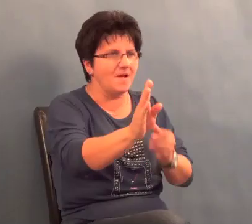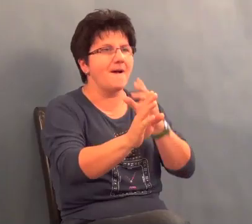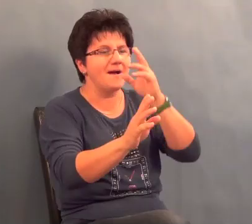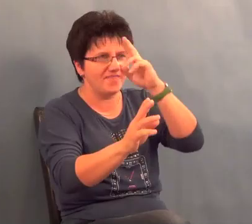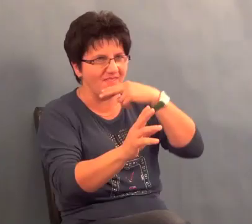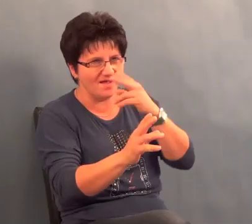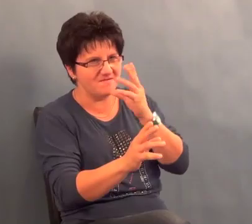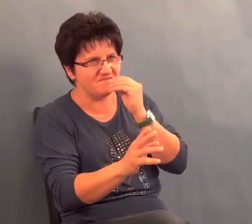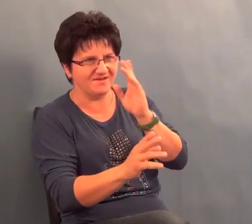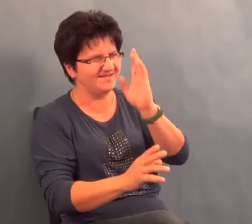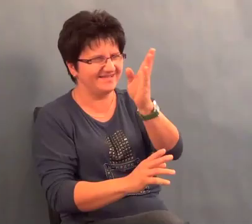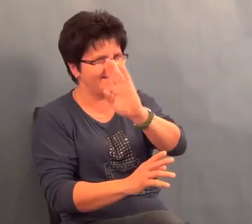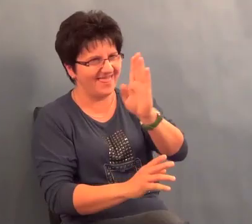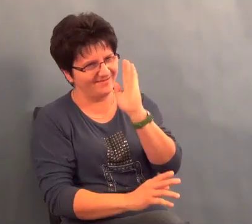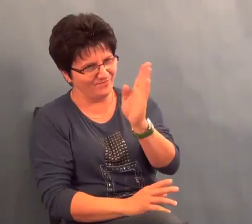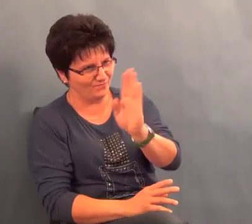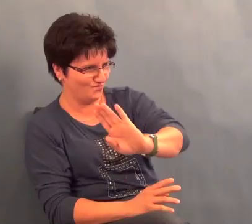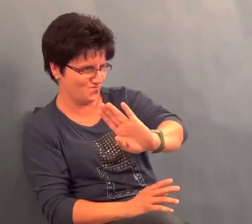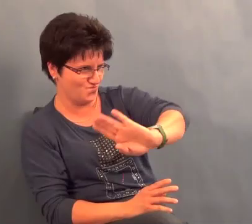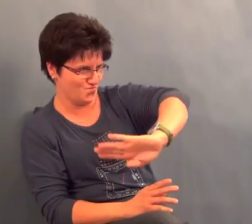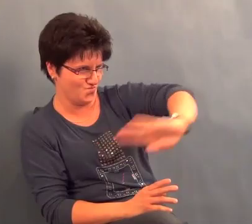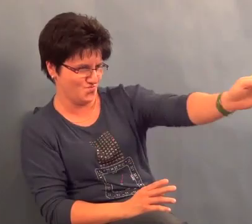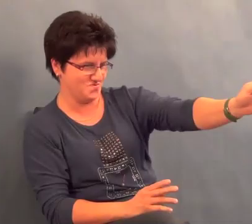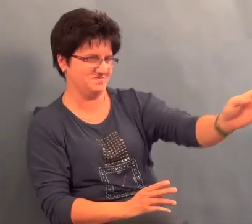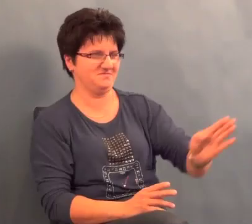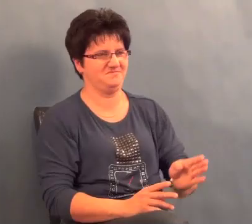A tata mówi, że nie - prosto i w lewo.